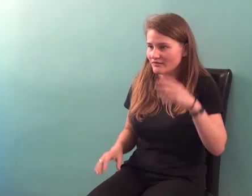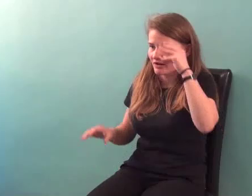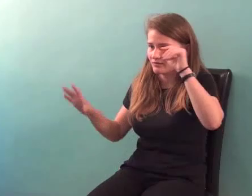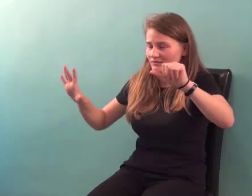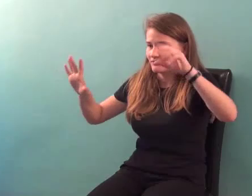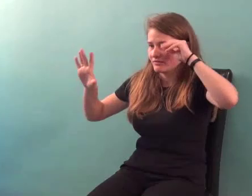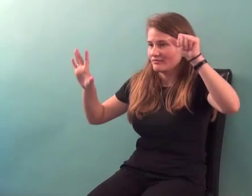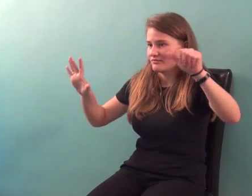Szósta wieczorem.